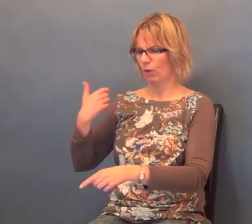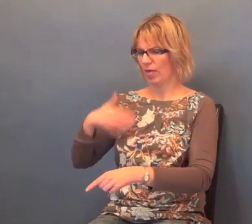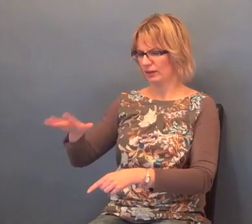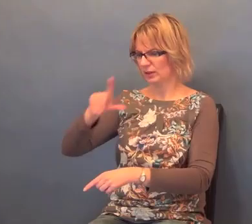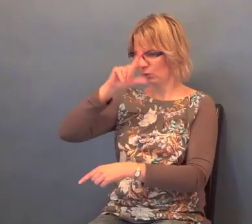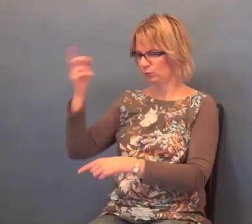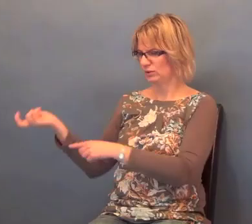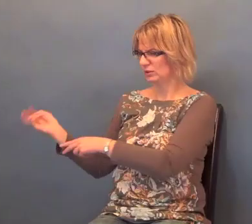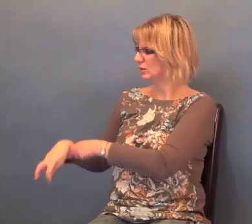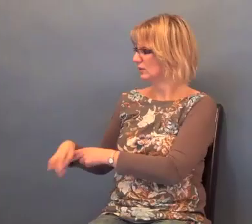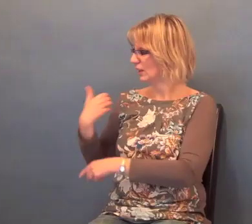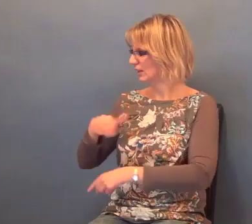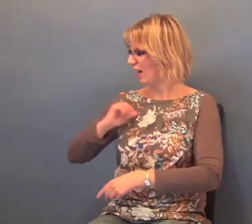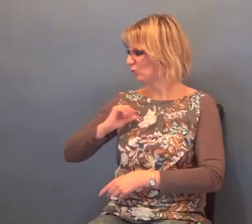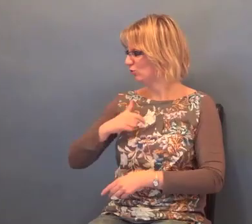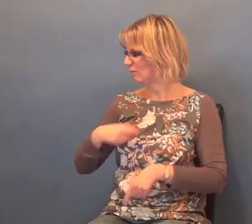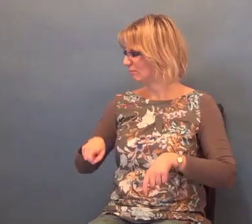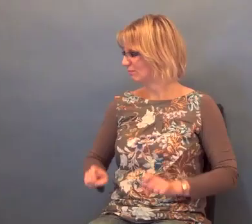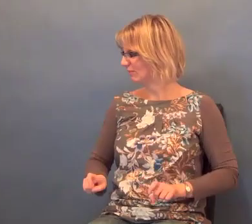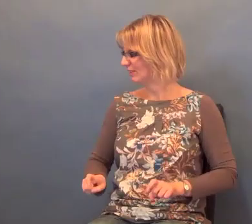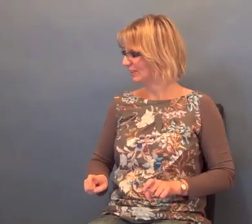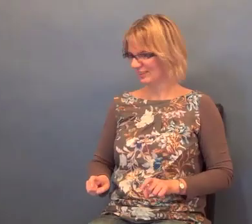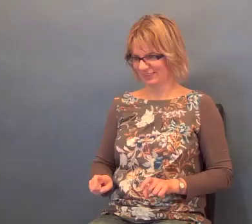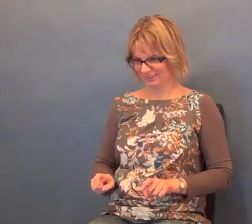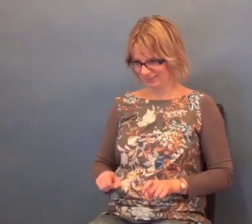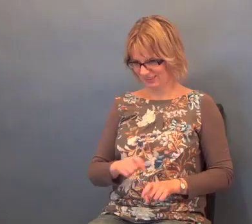Nie chcemy, by ludzie wsiedli sami.